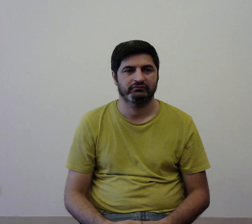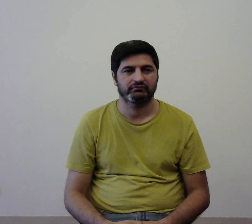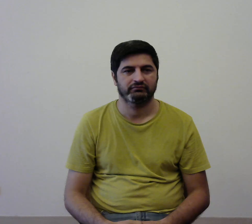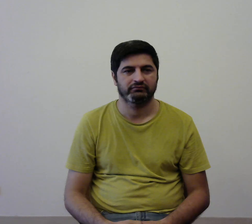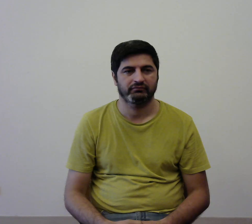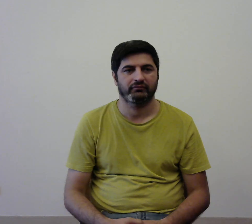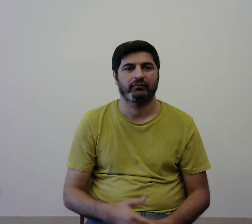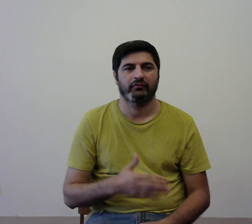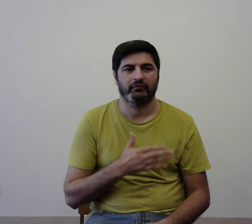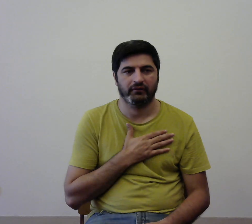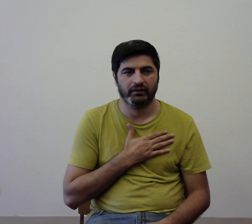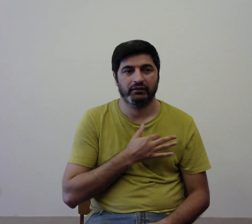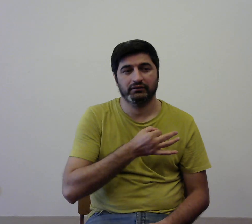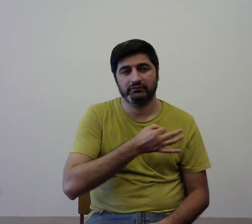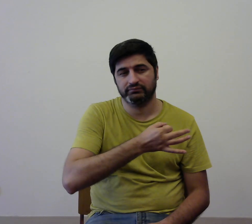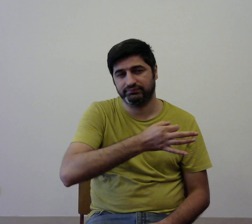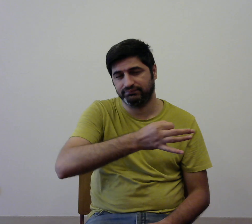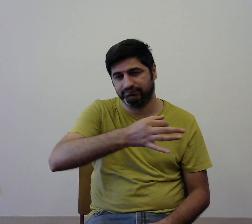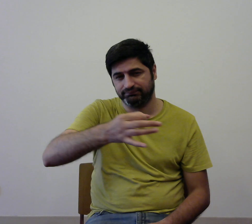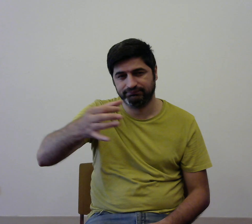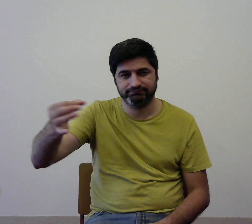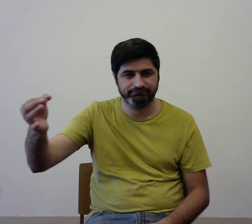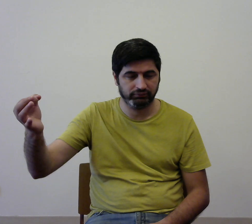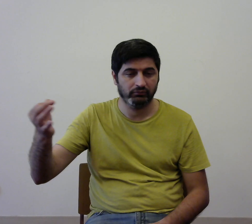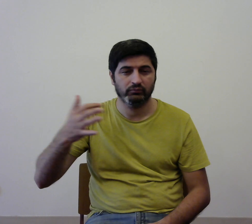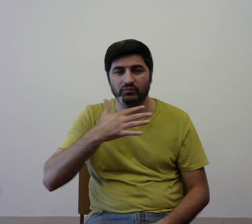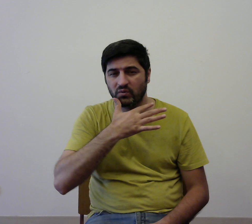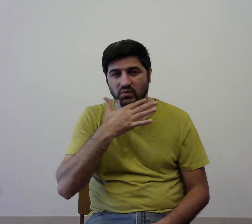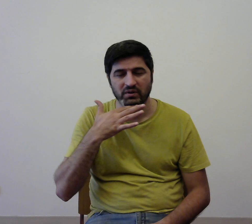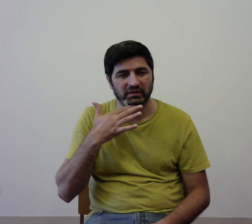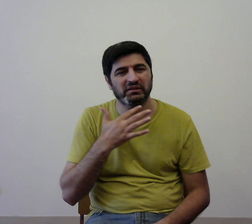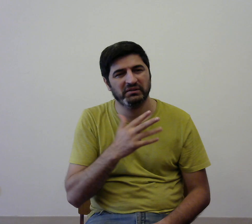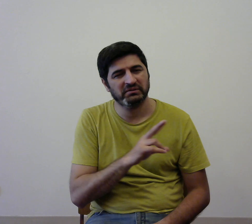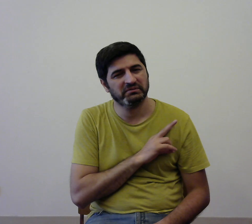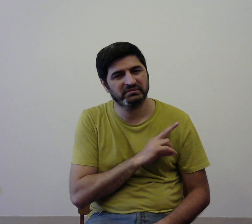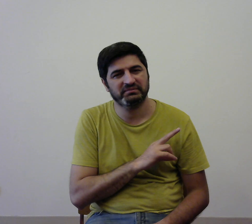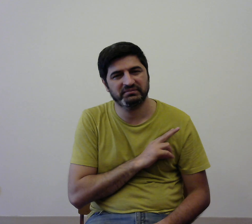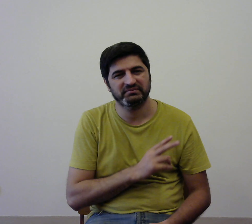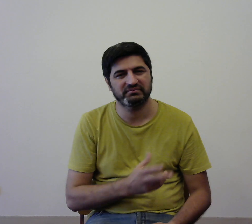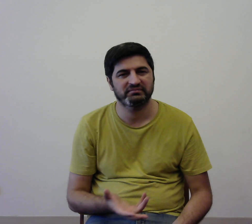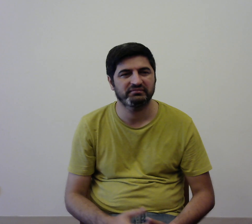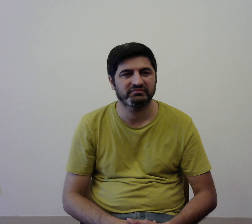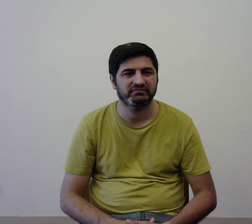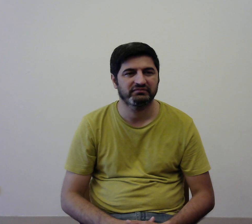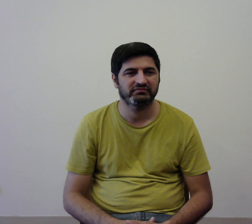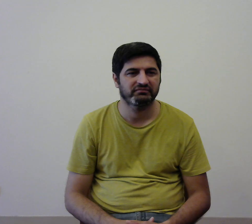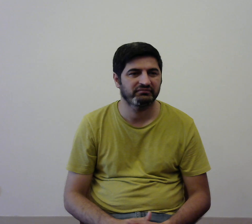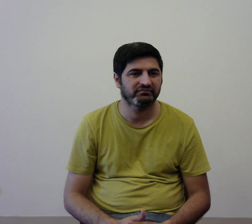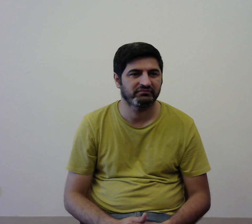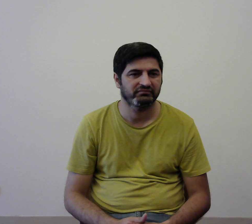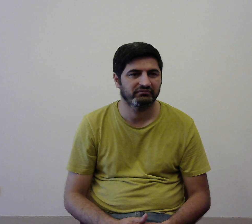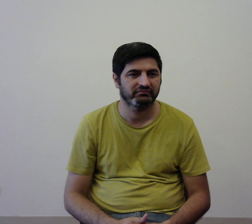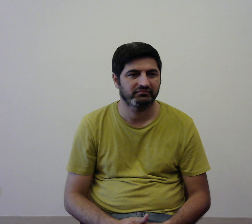Mən səyahət etməyi çox sevirəm